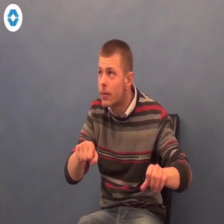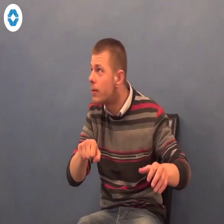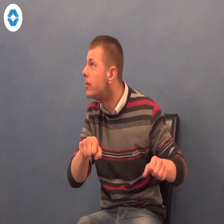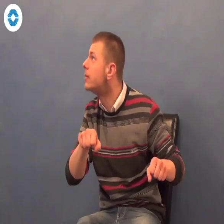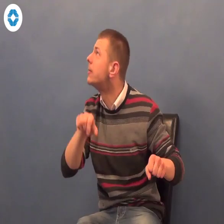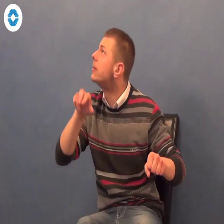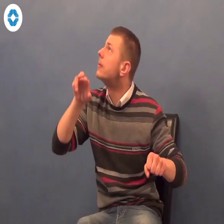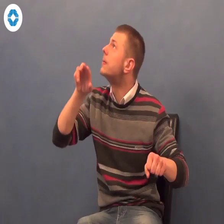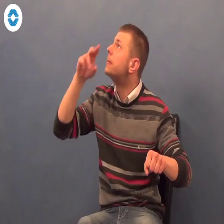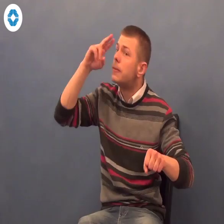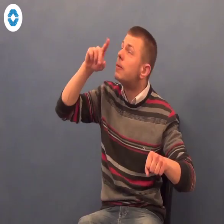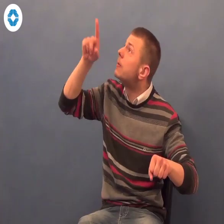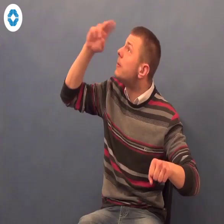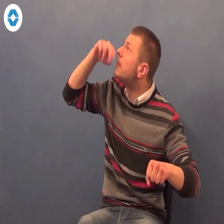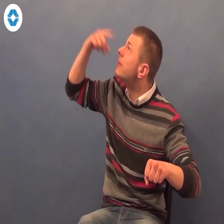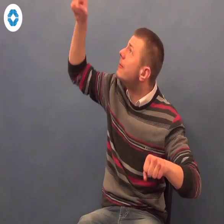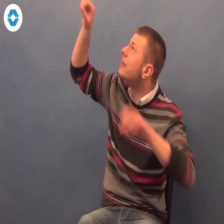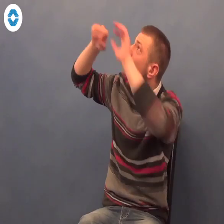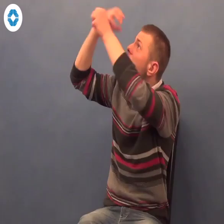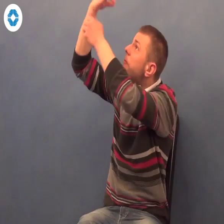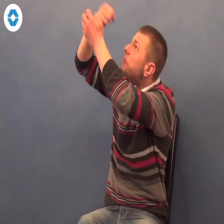Patrzy w górę i widzi, że na drabinie jest tata, który zbiera gruszki.